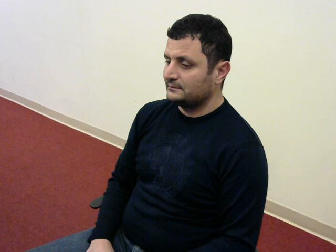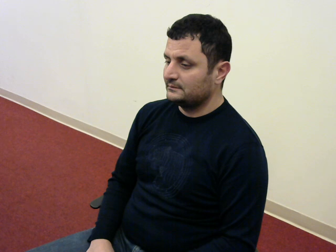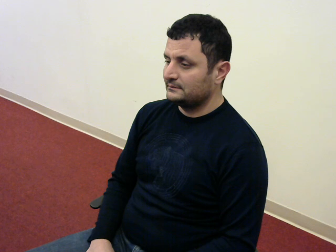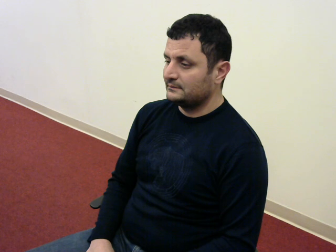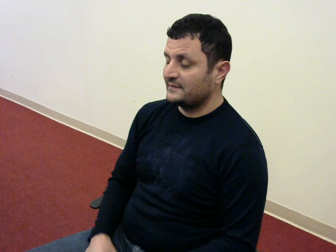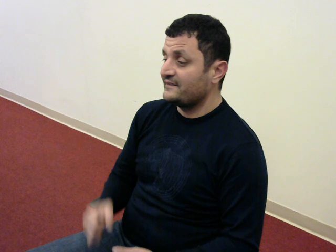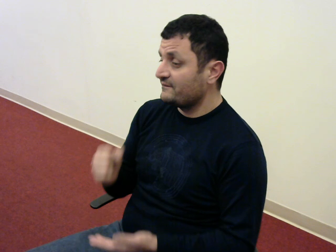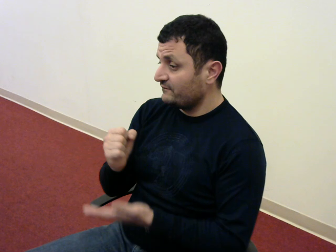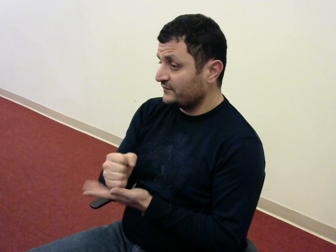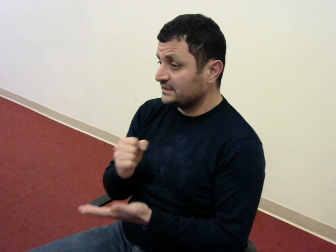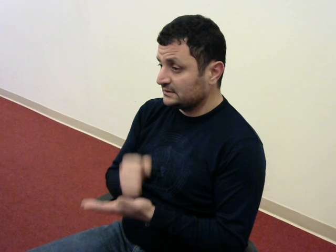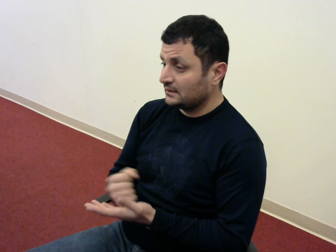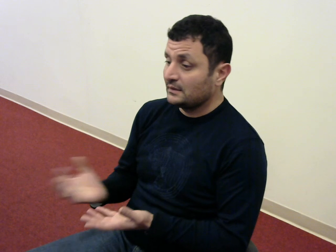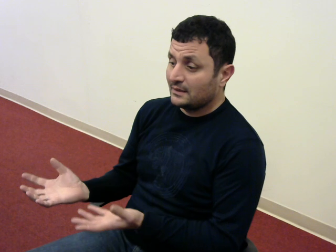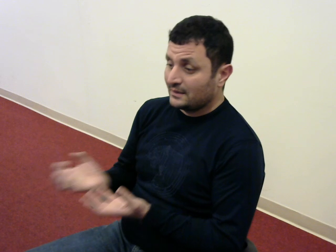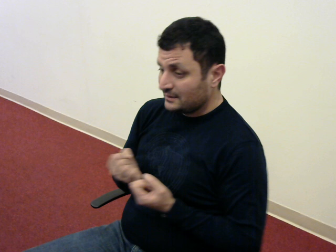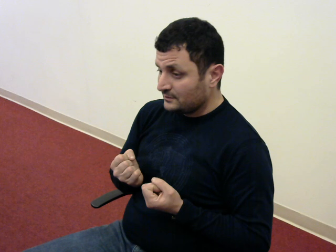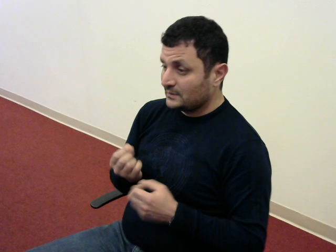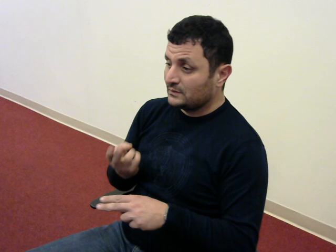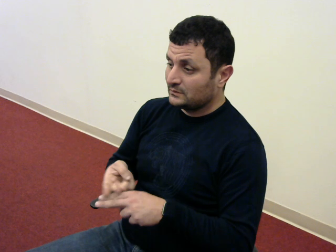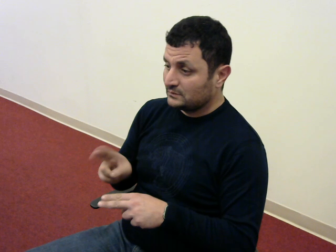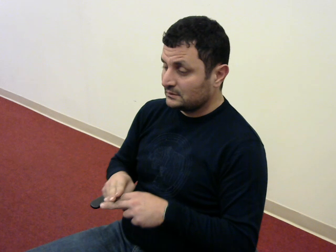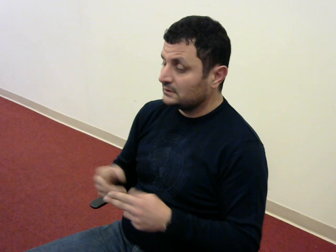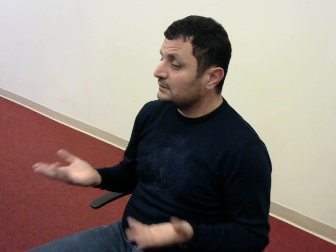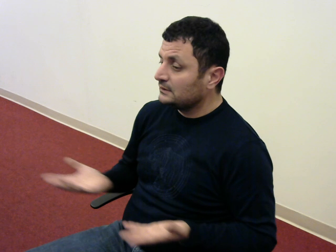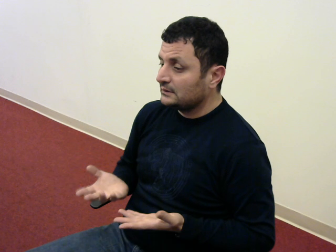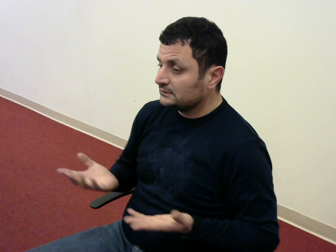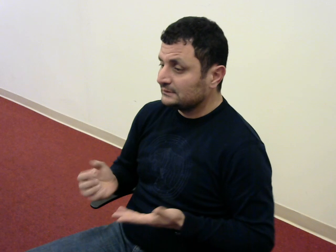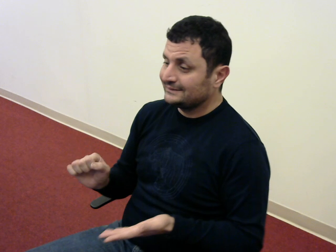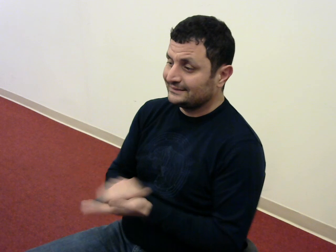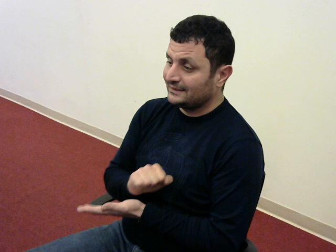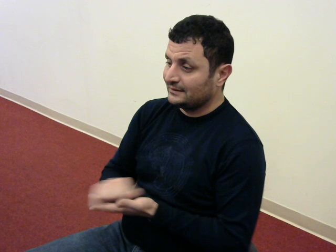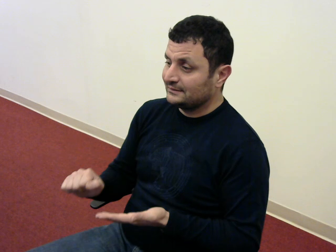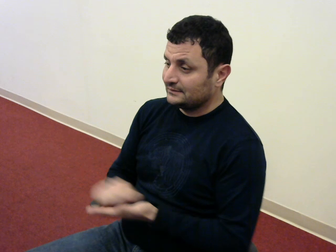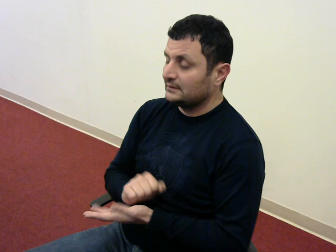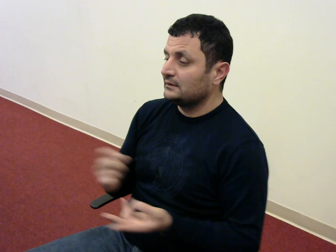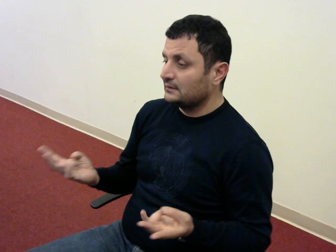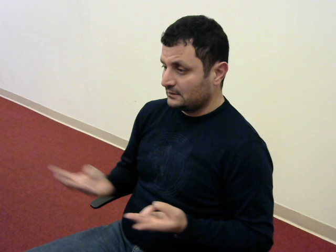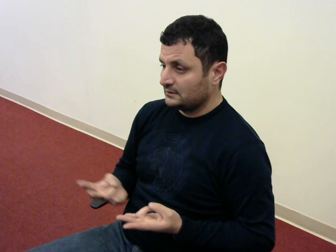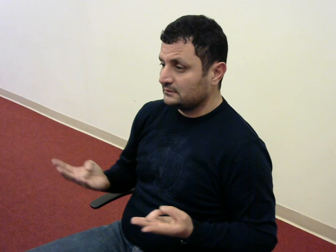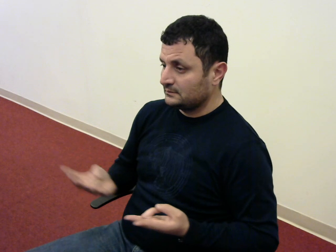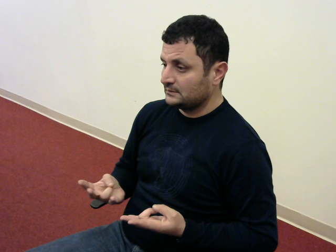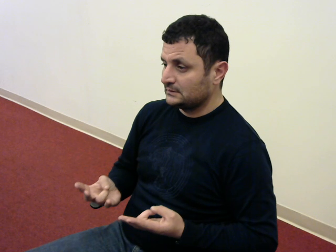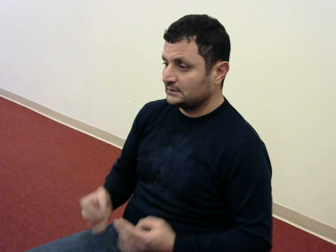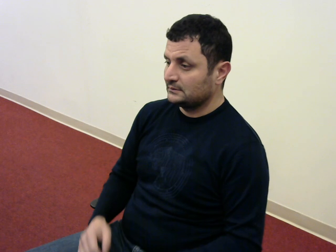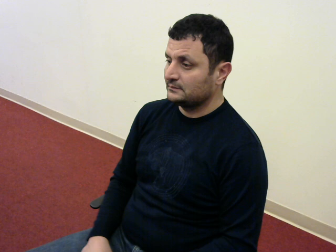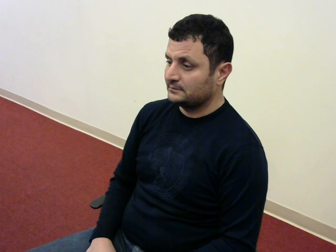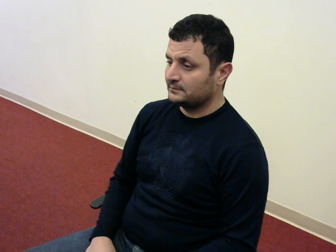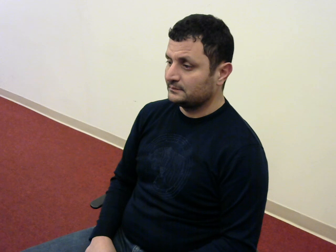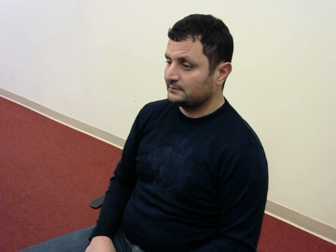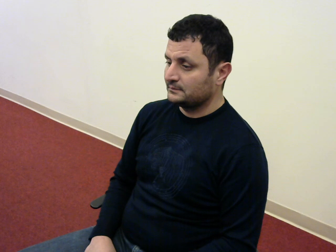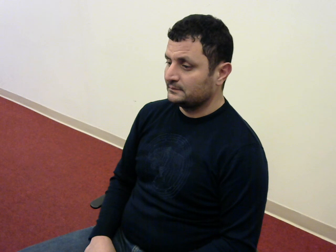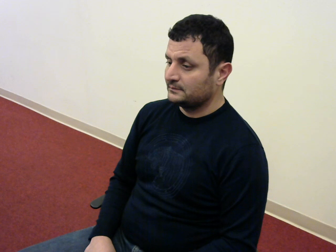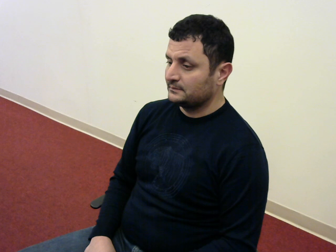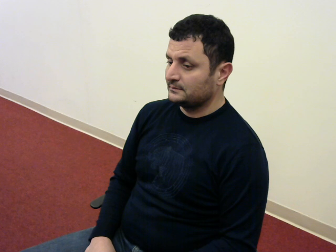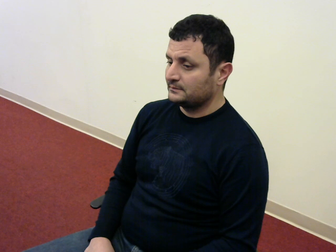Viza almaq üçün hansı sənədlər lazımdır?